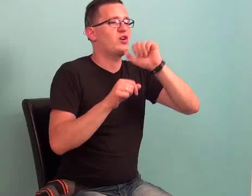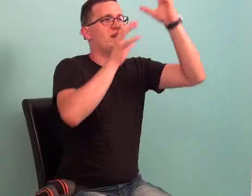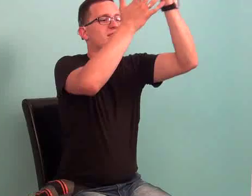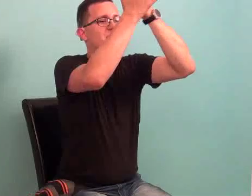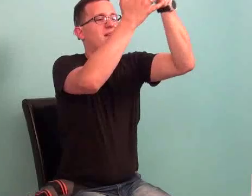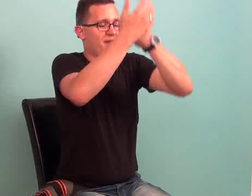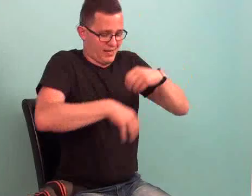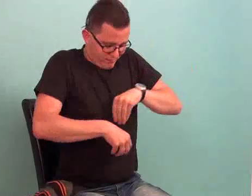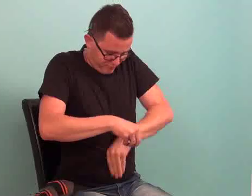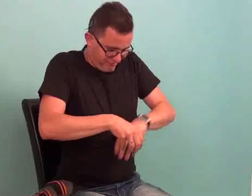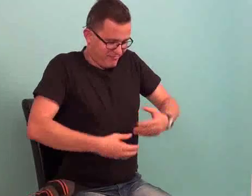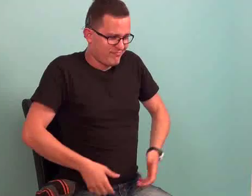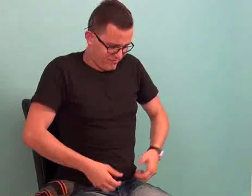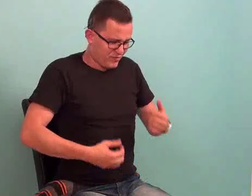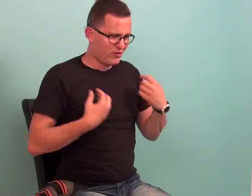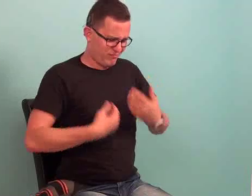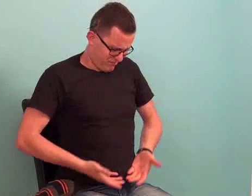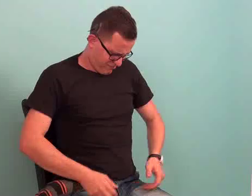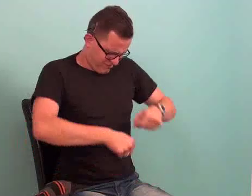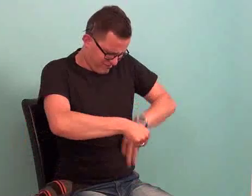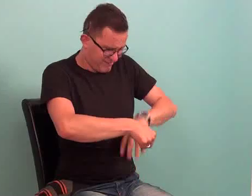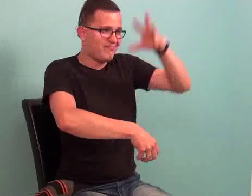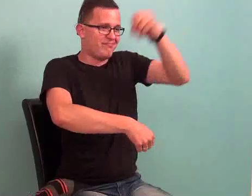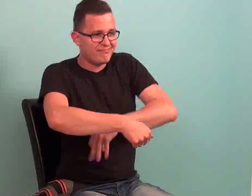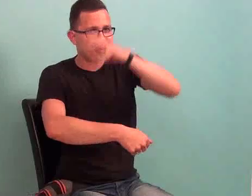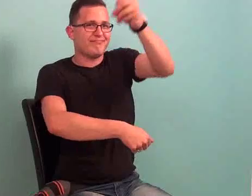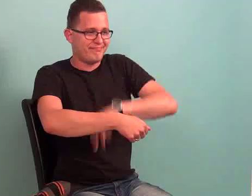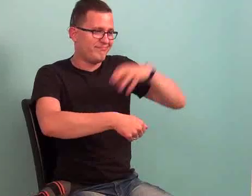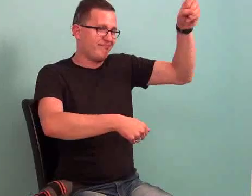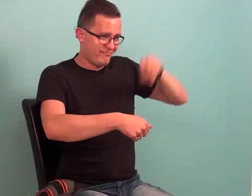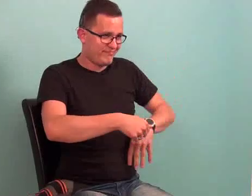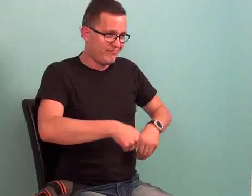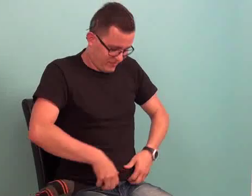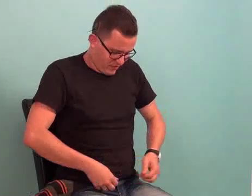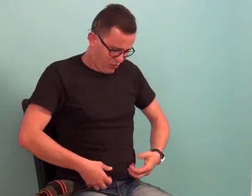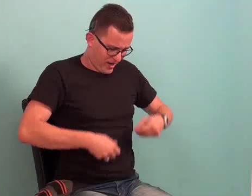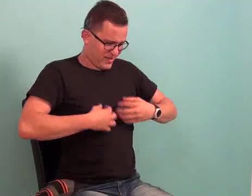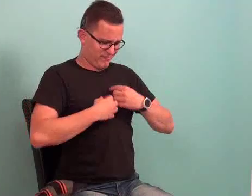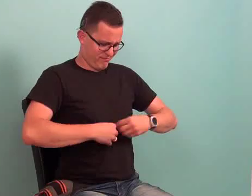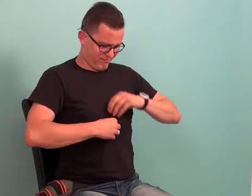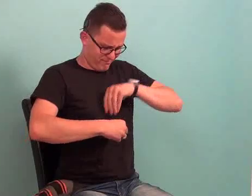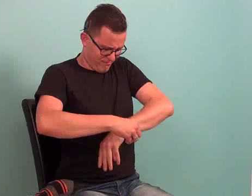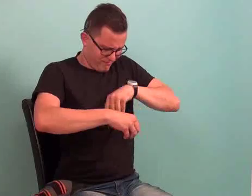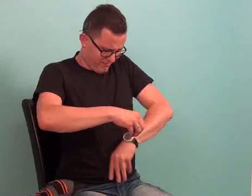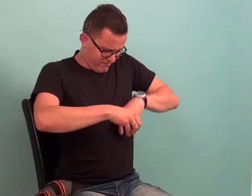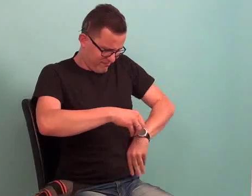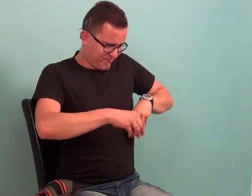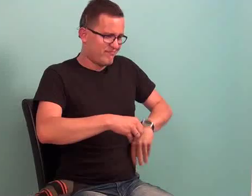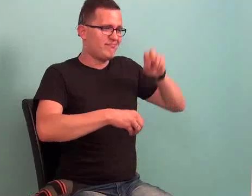Zbiera i wkłada je do przedniej kieszeni.